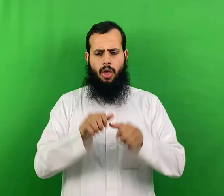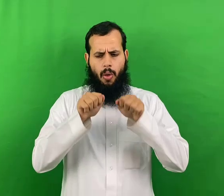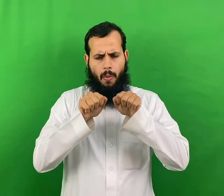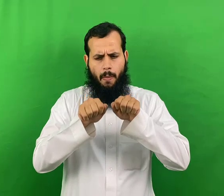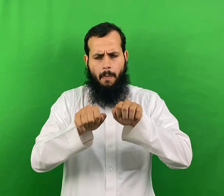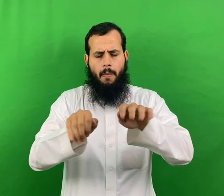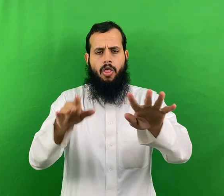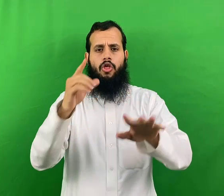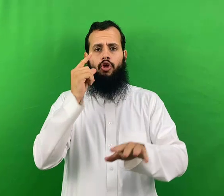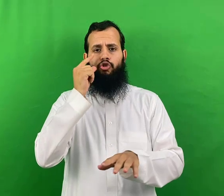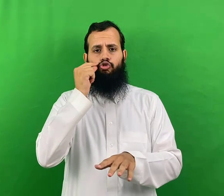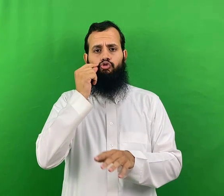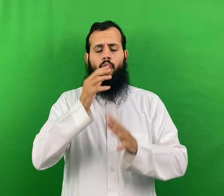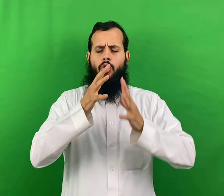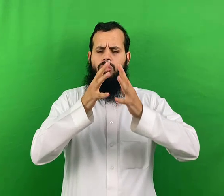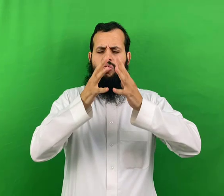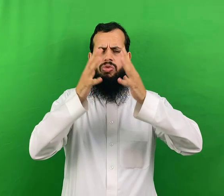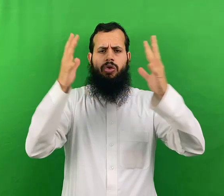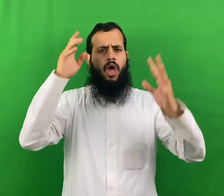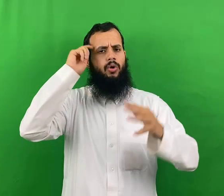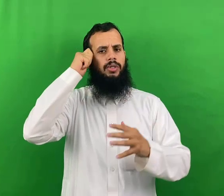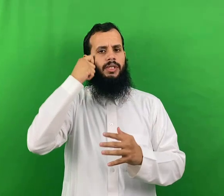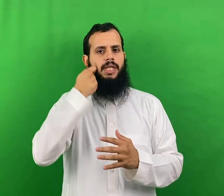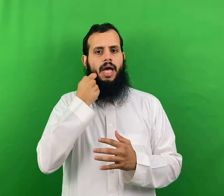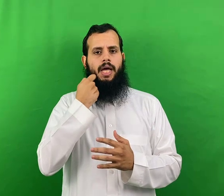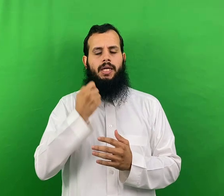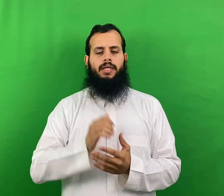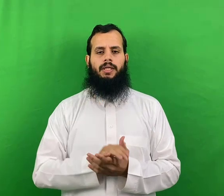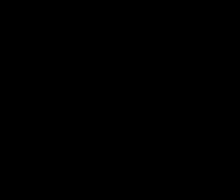بث منهما رجال كثيرا ونساء